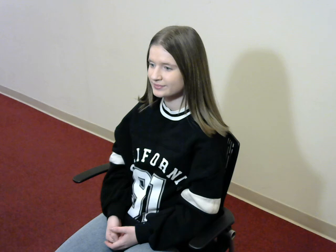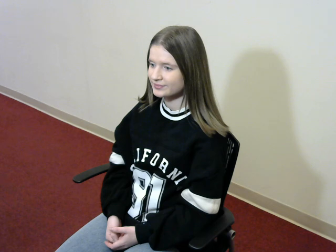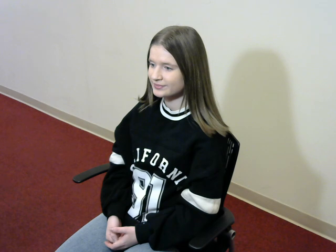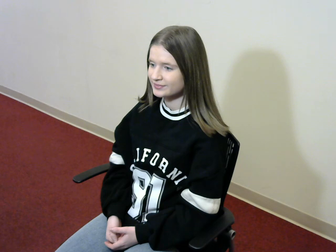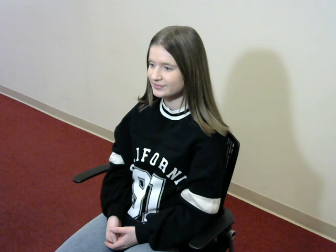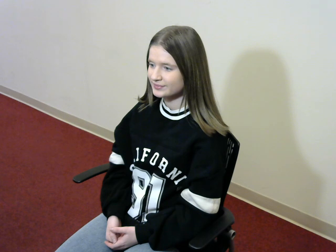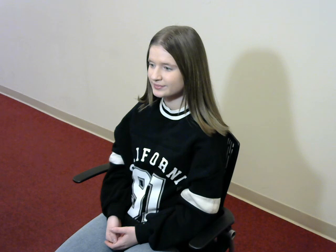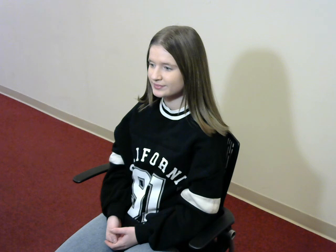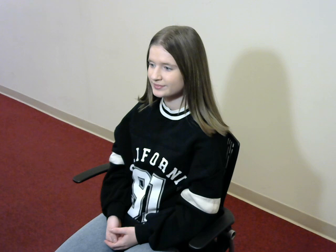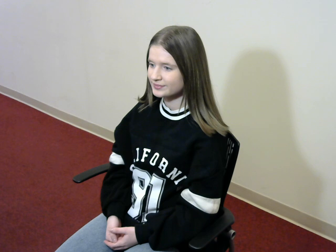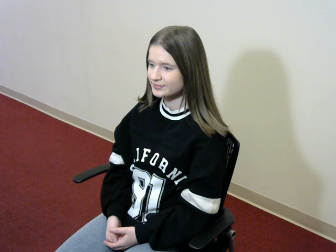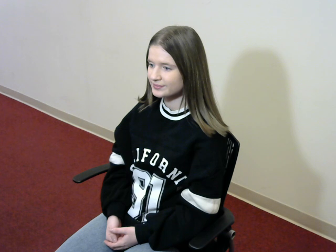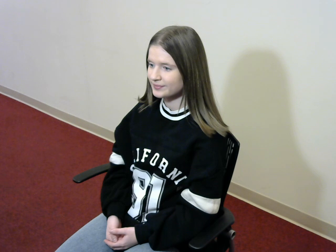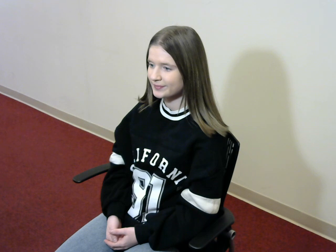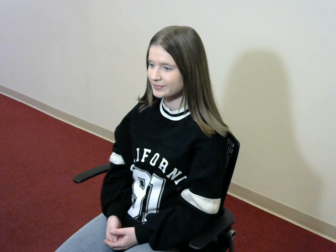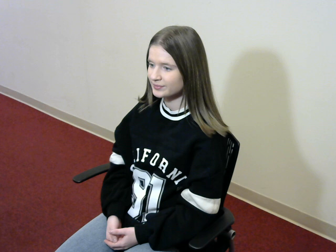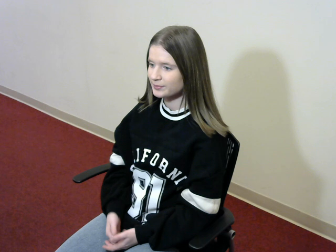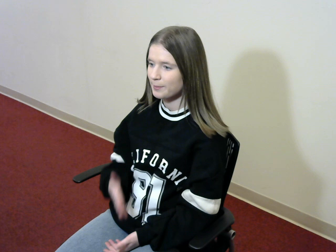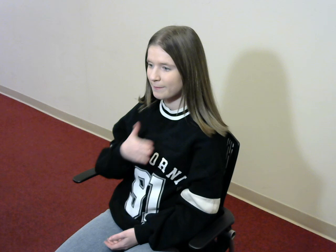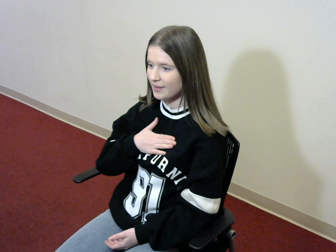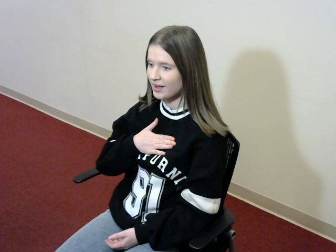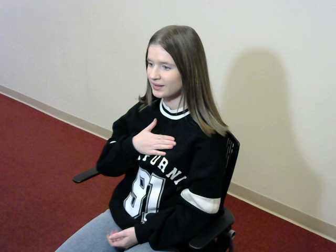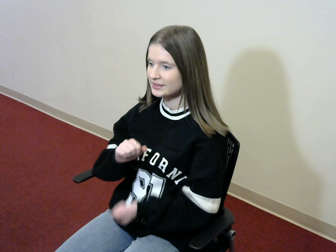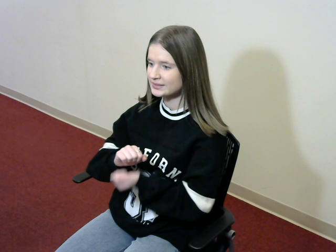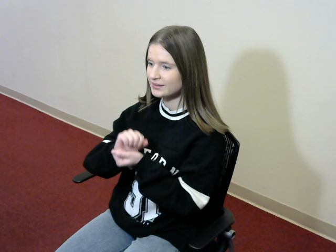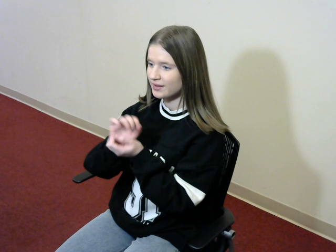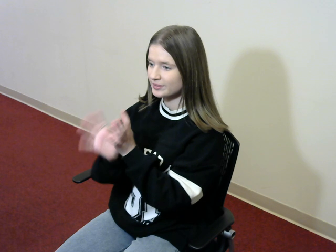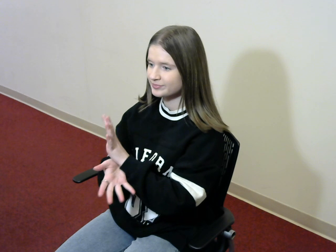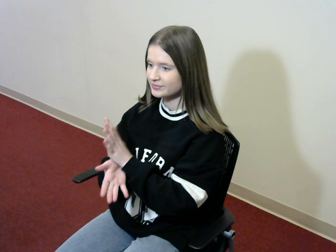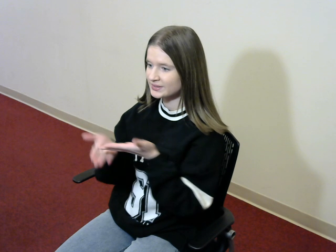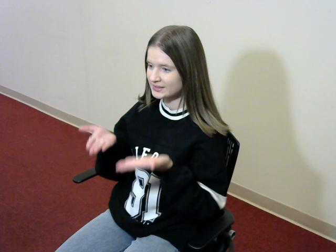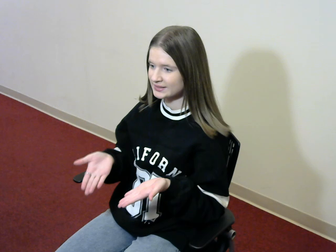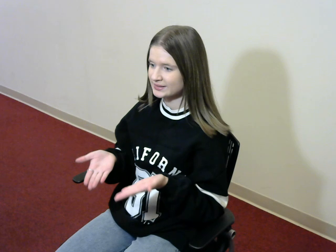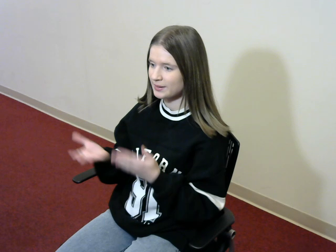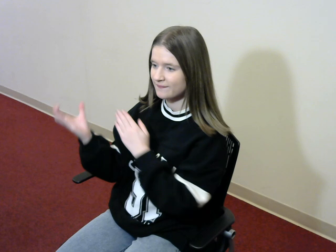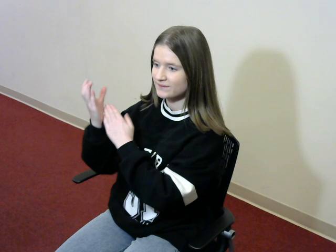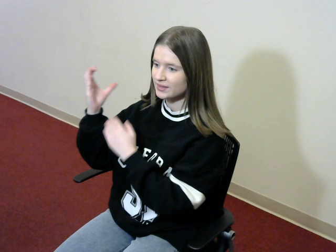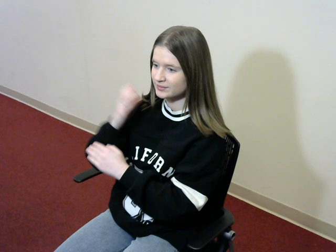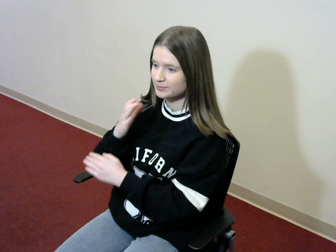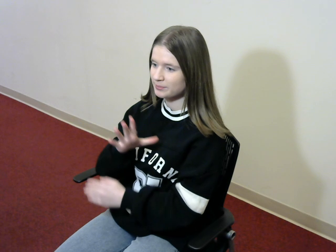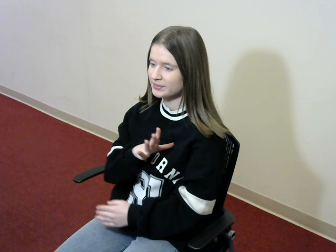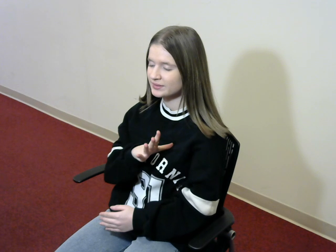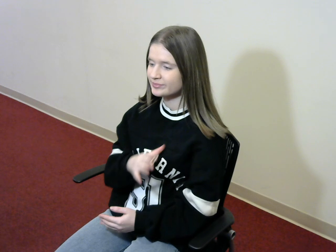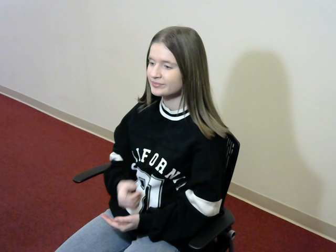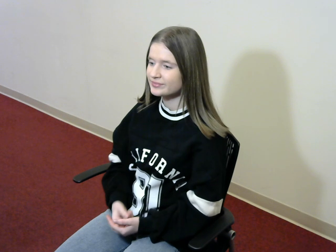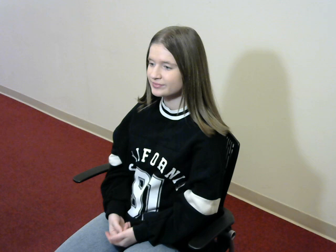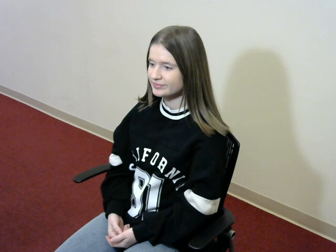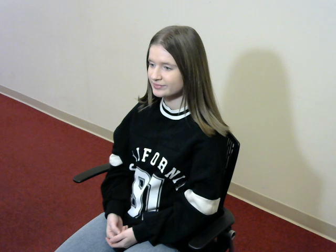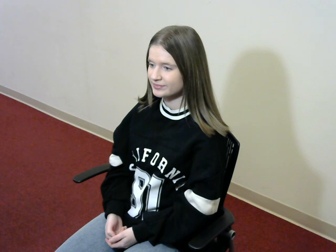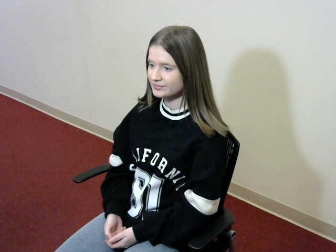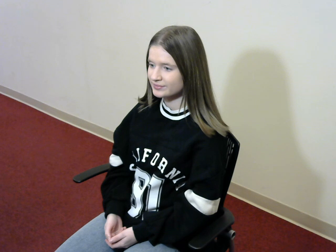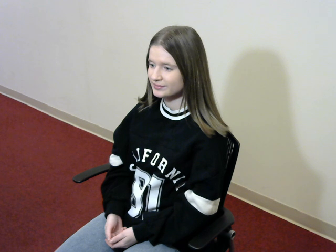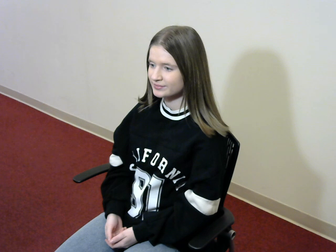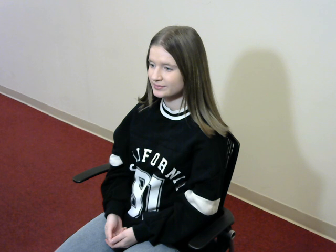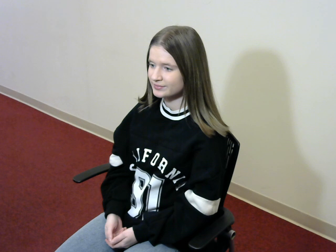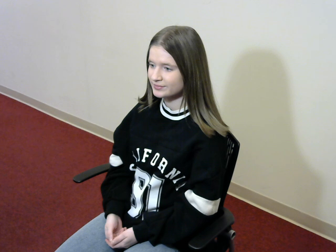Məni ASAN Xidmətdən bura göndəriblər